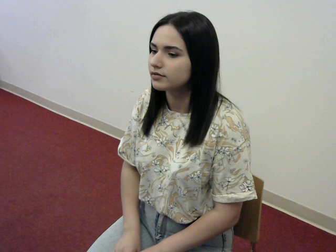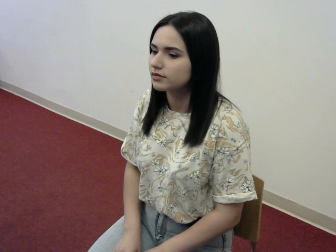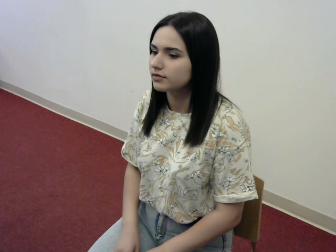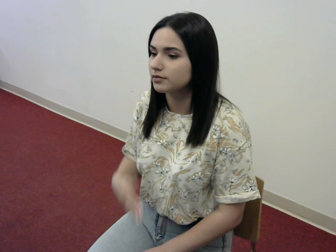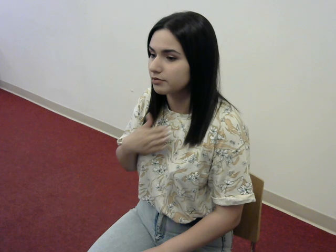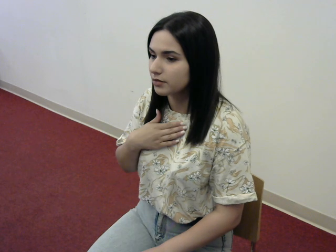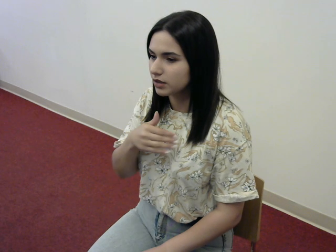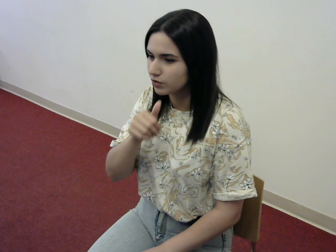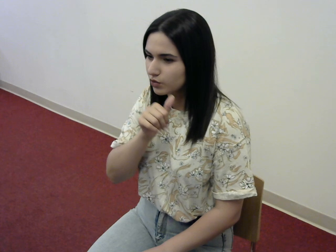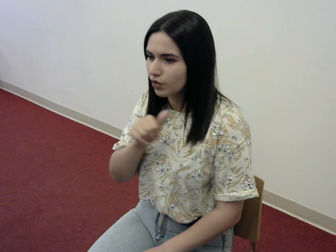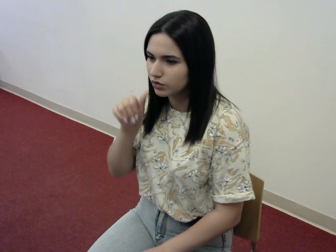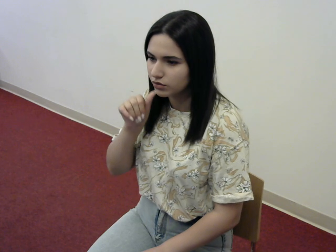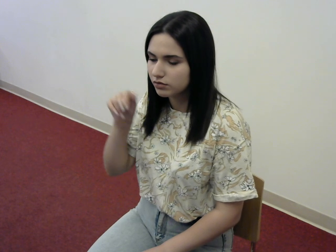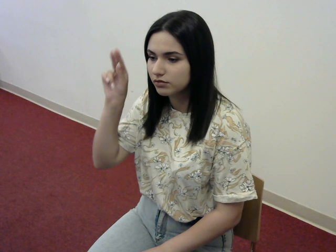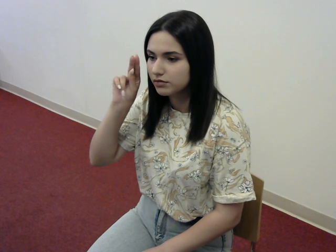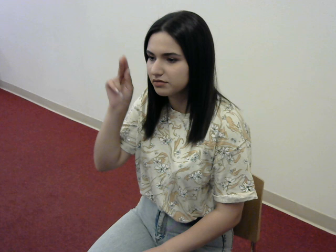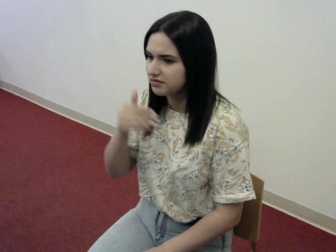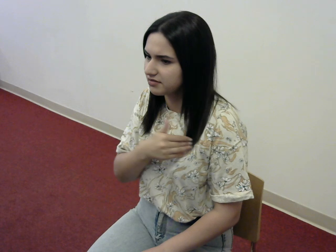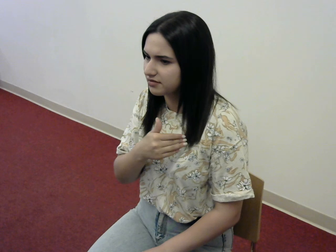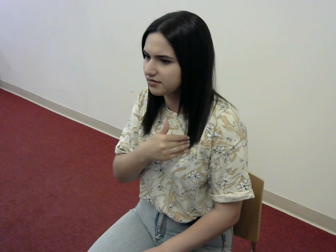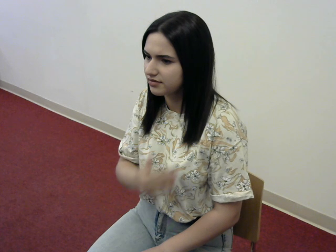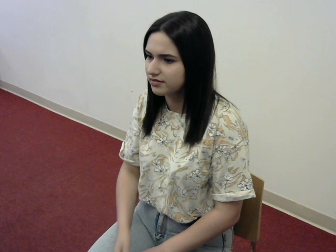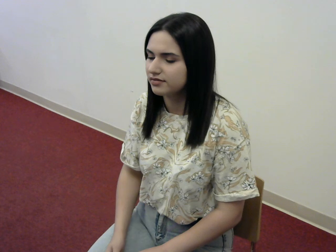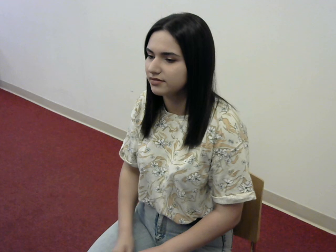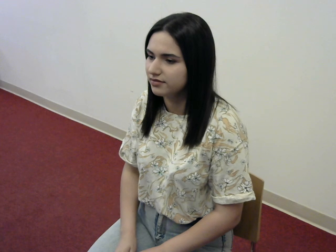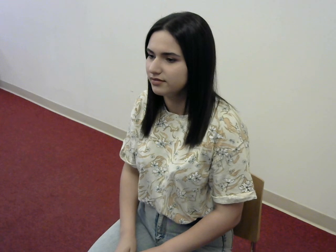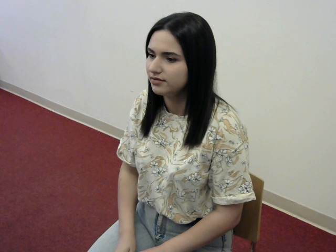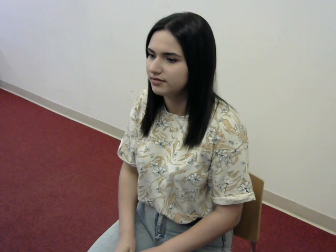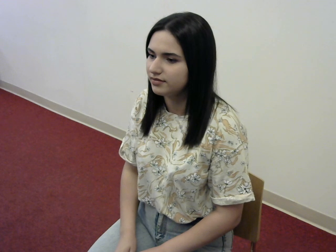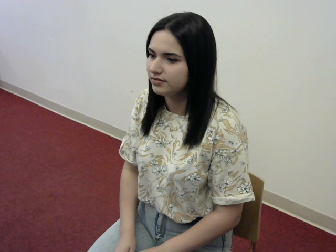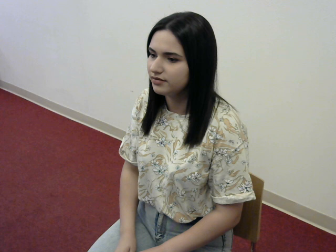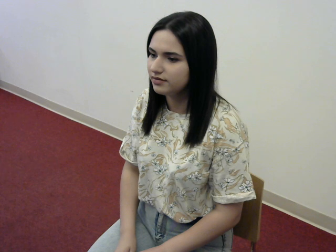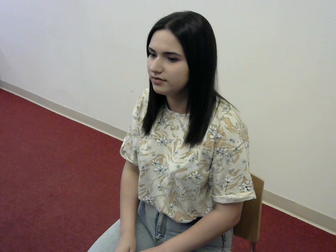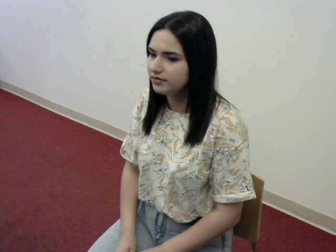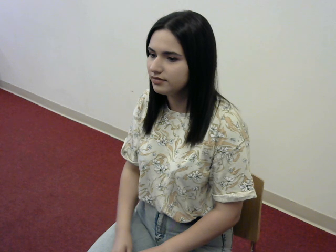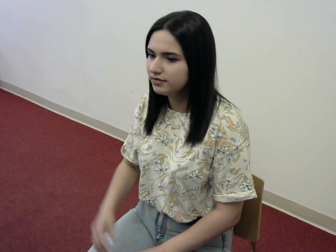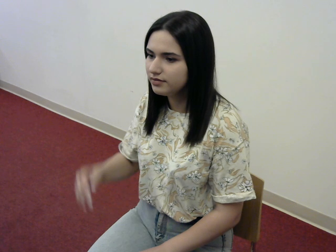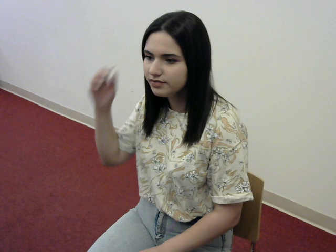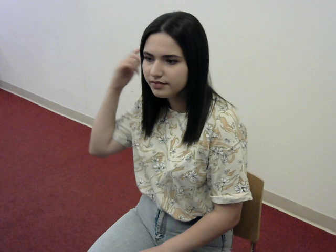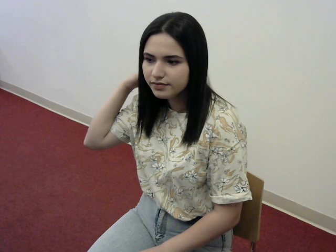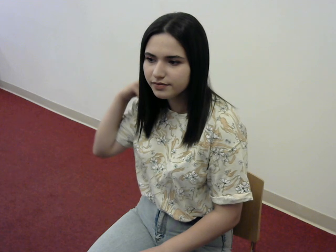Mən kodlaşdırma öyrənmək istəyirəm